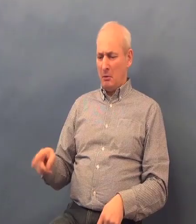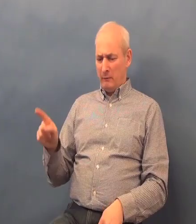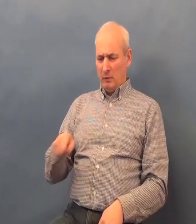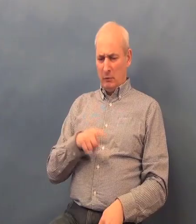Gdzie?